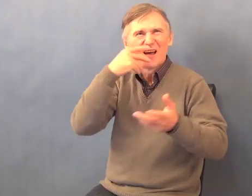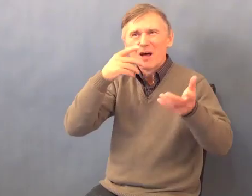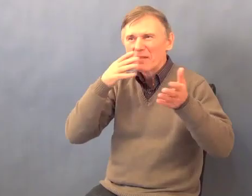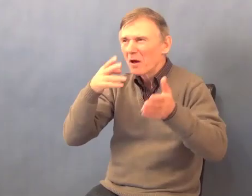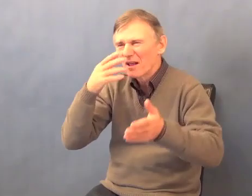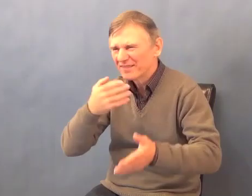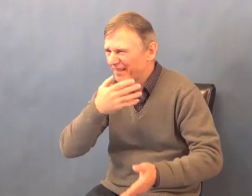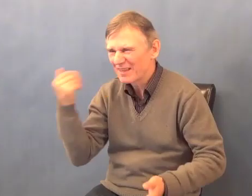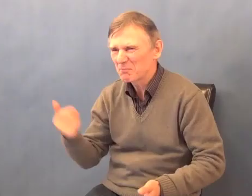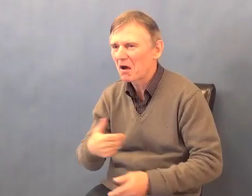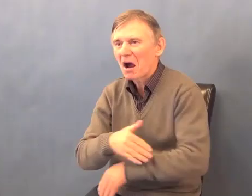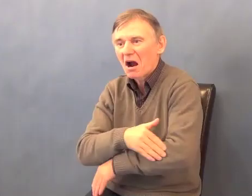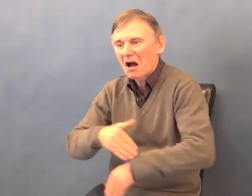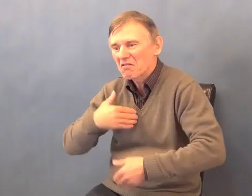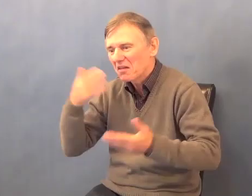W Polsce nie widziałem na drodze takiego znaku.